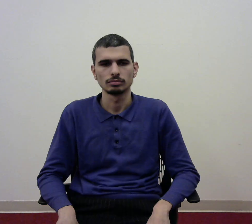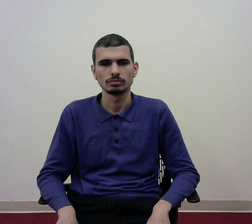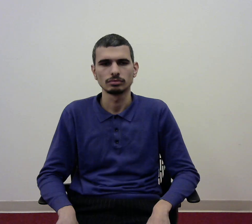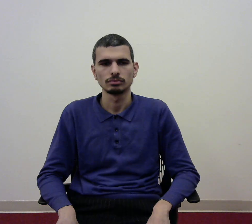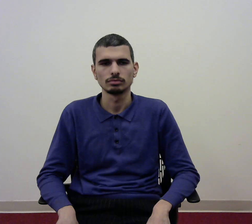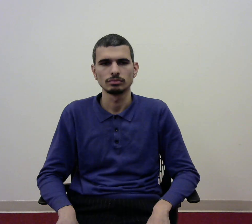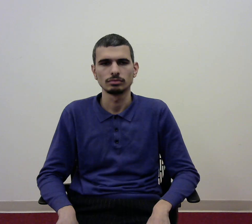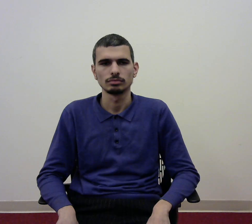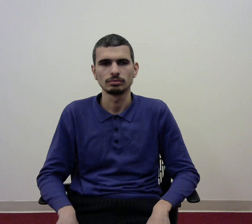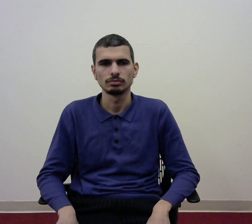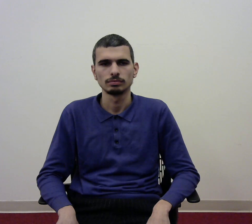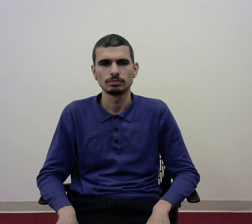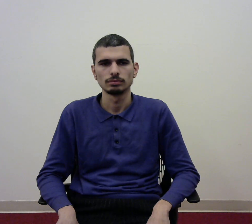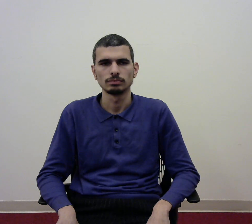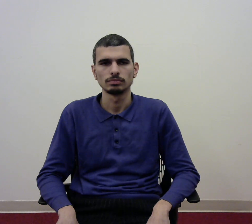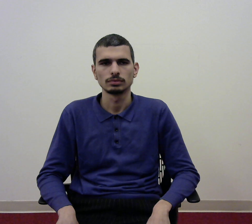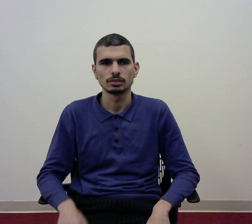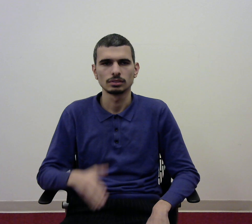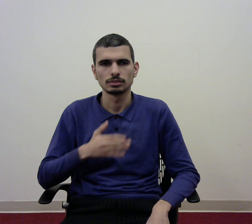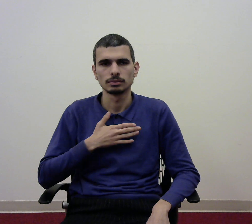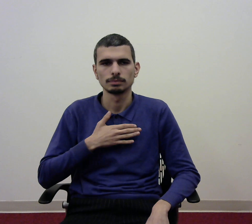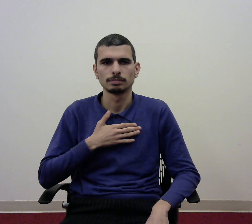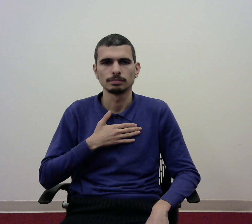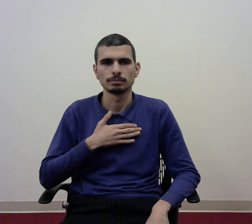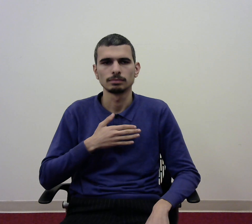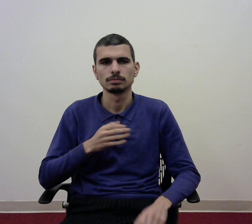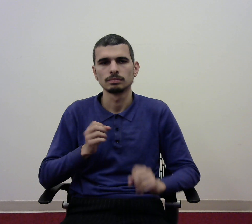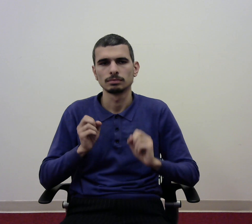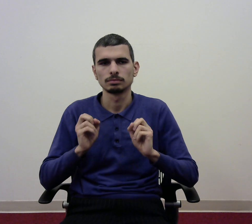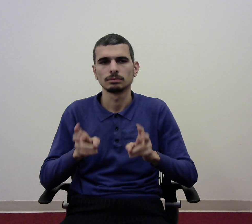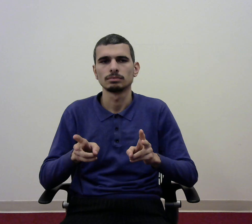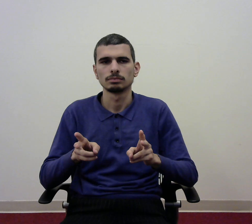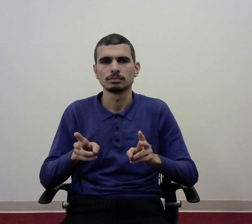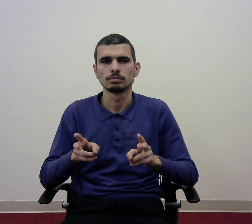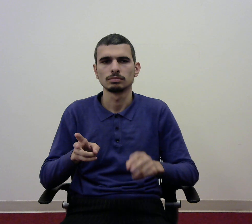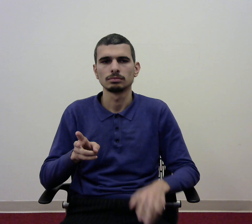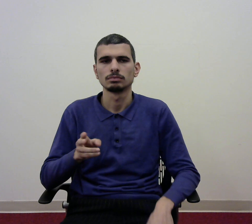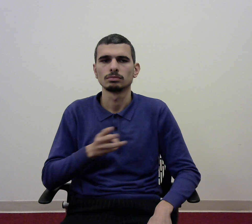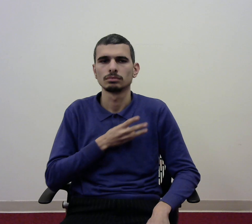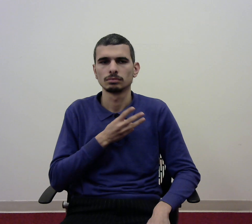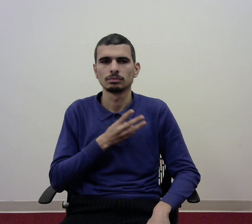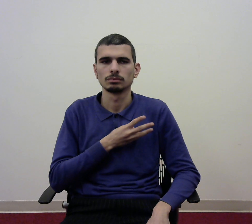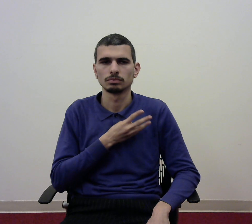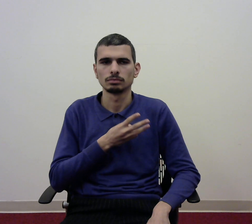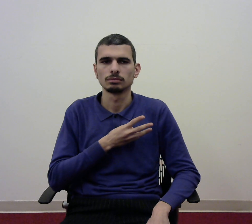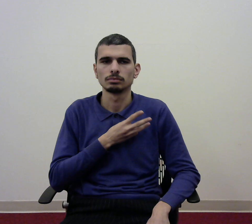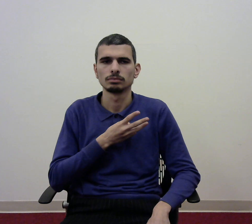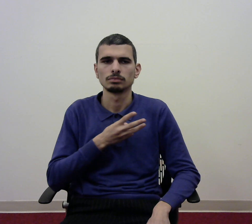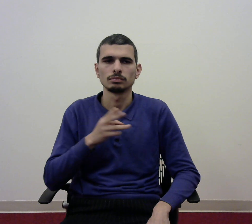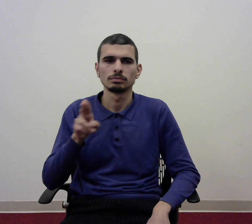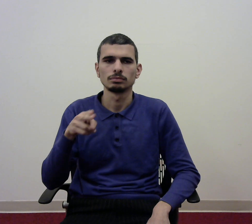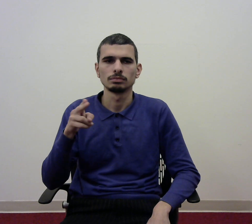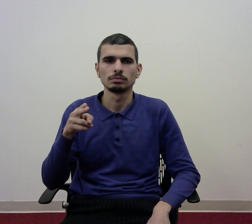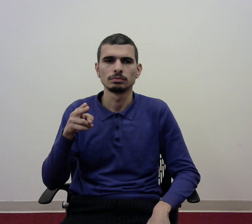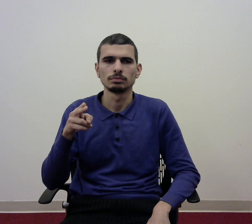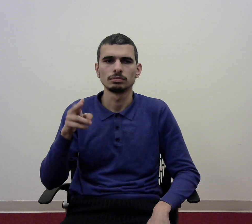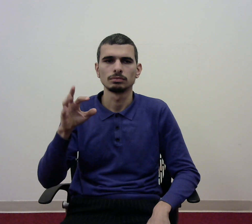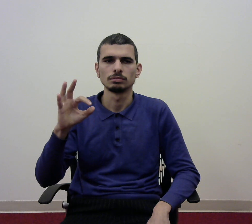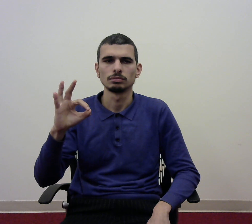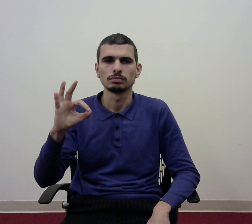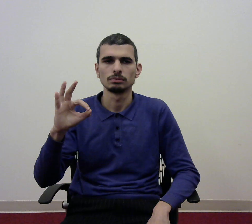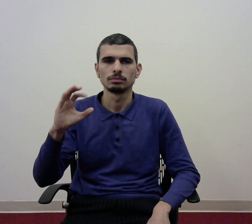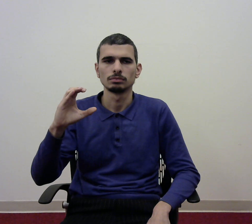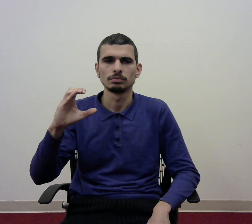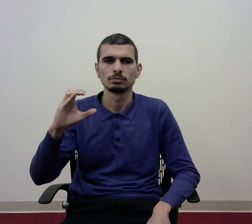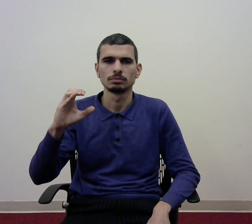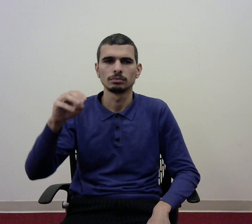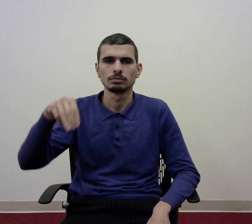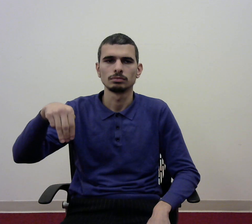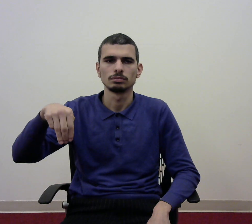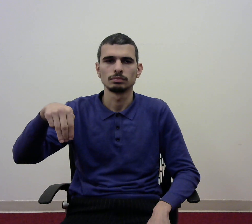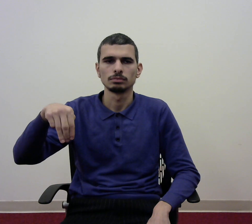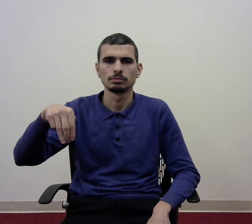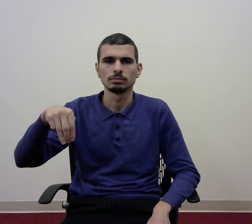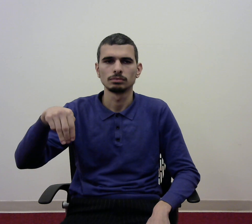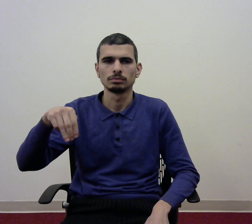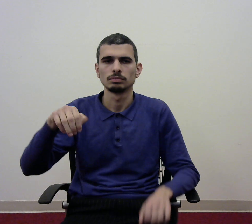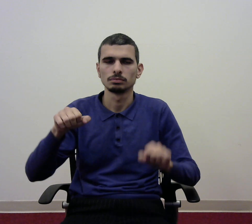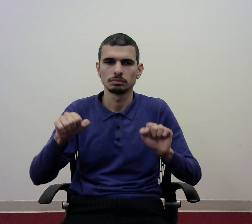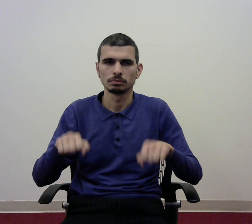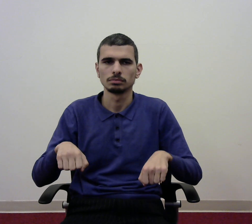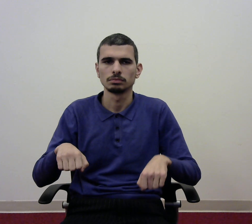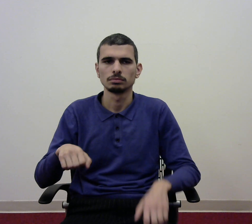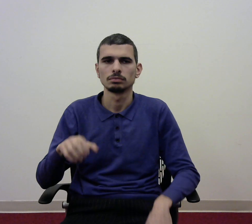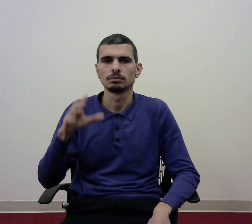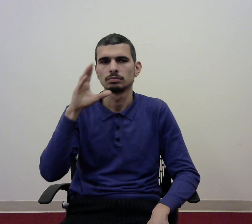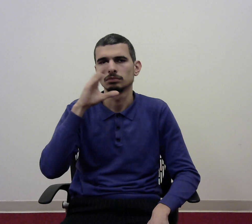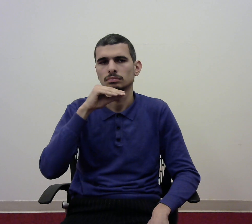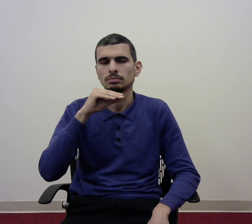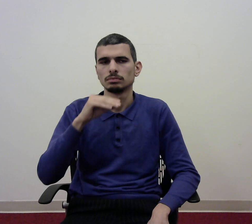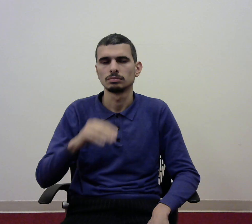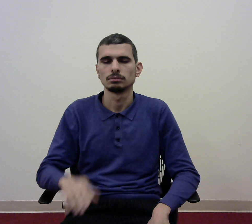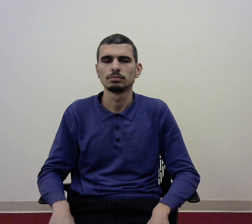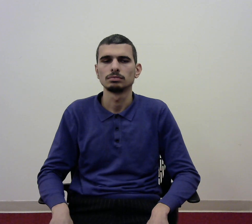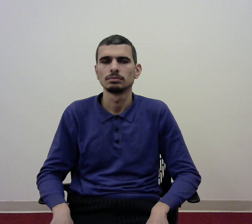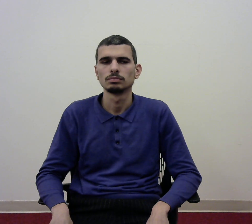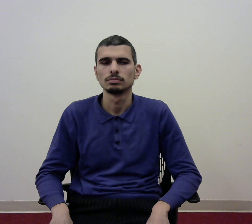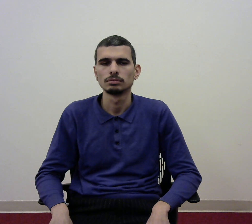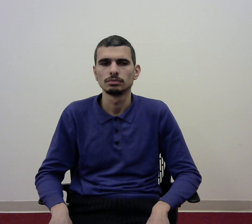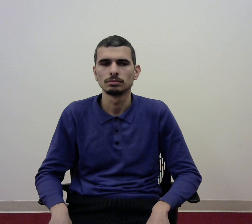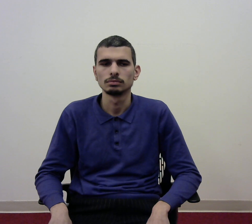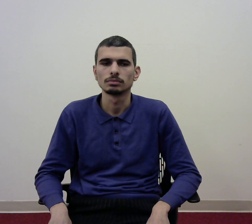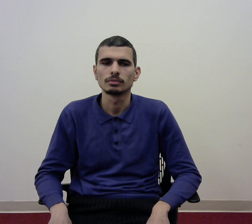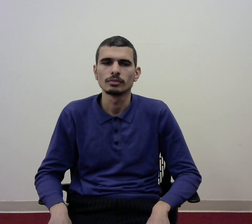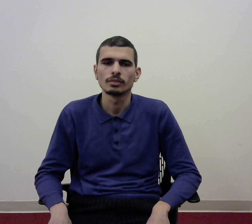Mən necə könüllü DOST ola bilərəm?